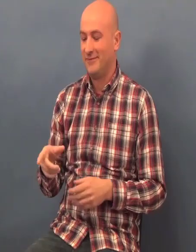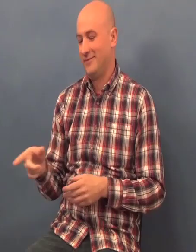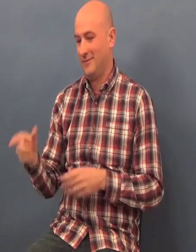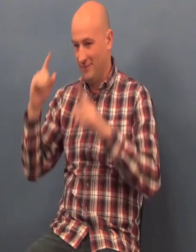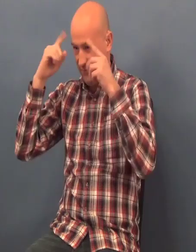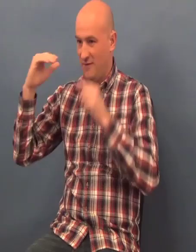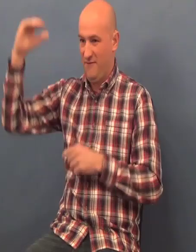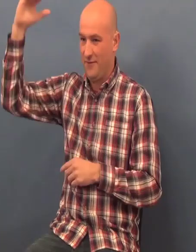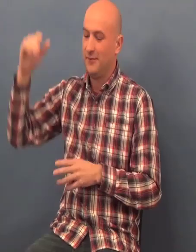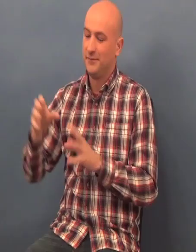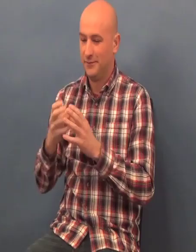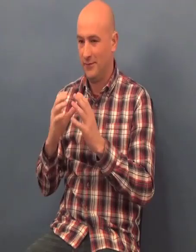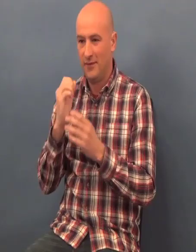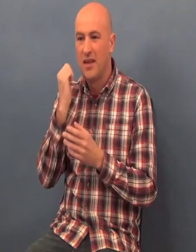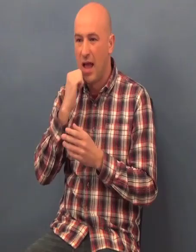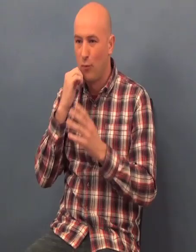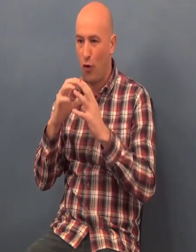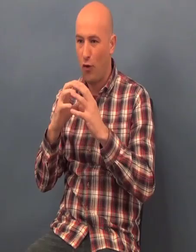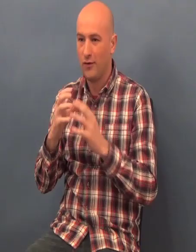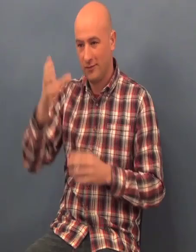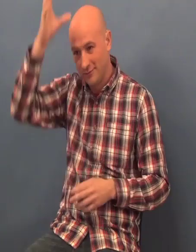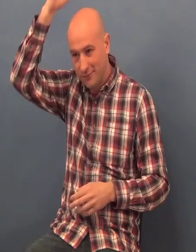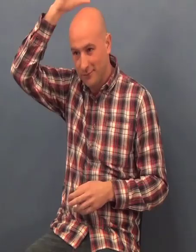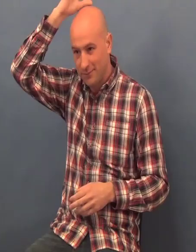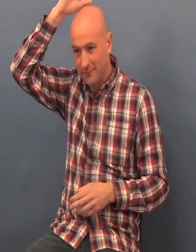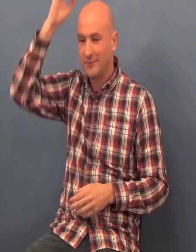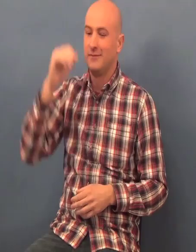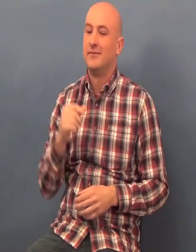Ta duża Myszka [Miki] ma na głowie jabłko.